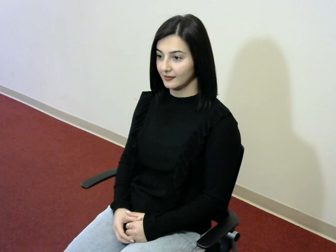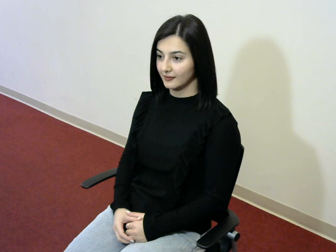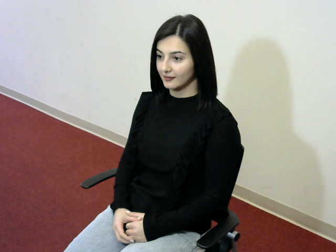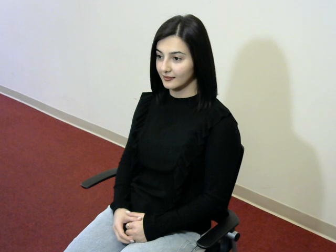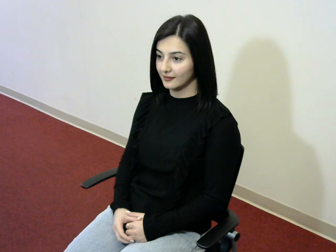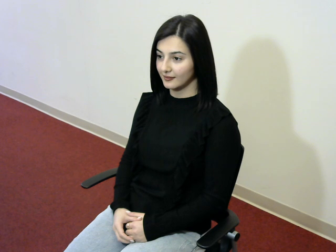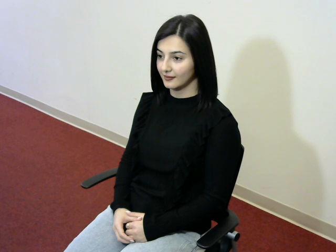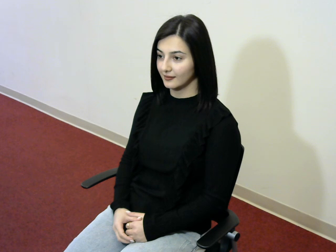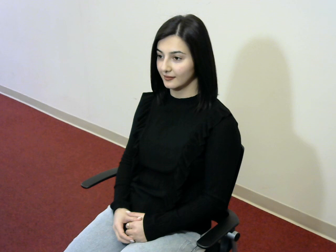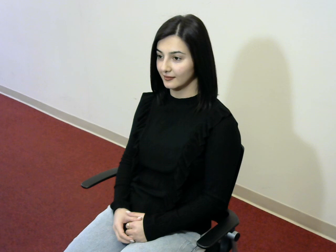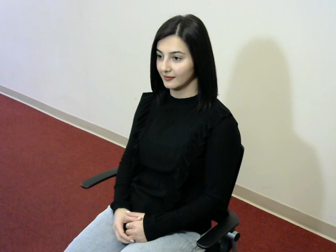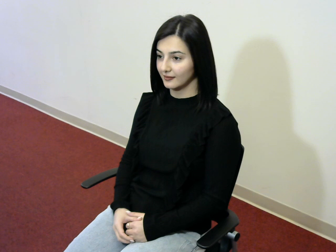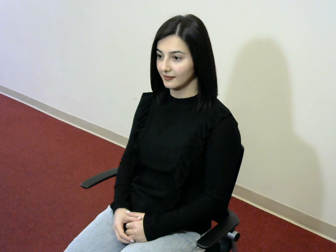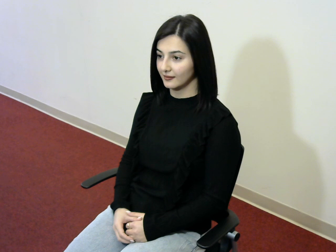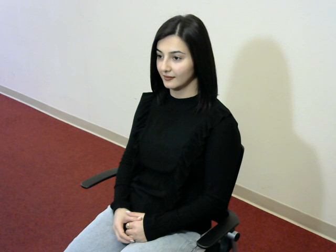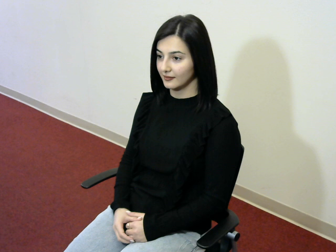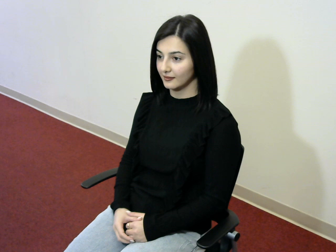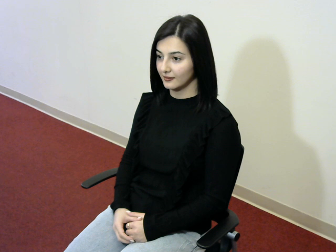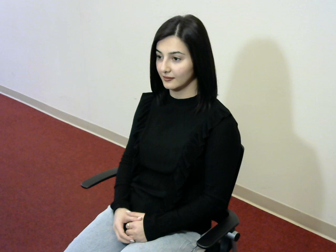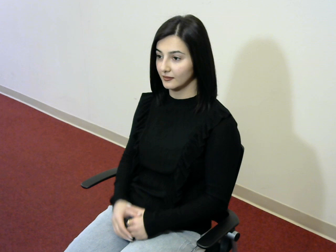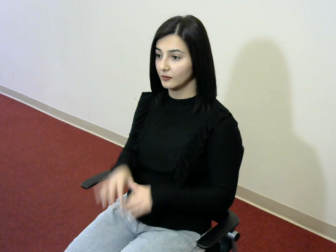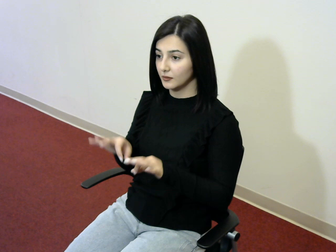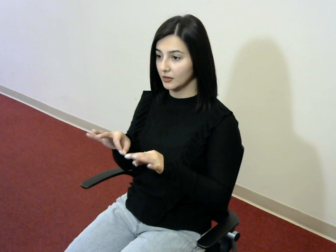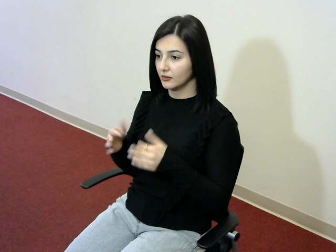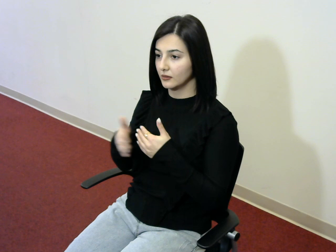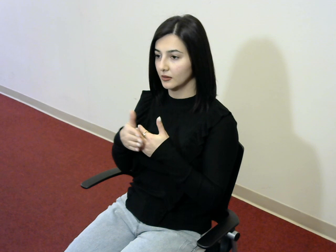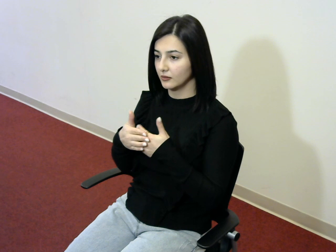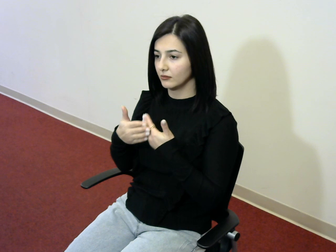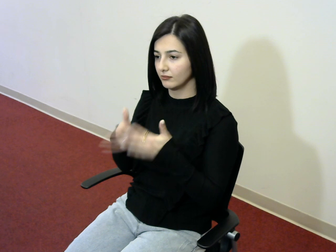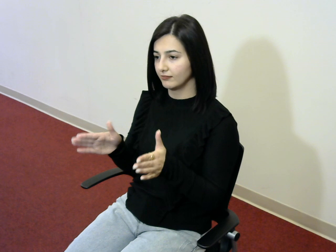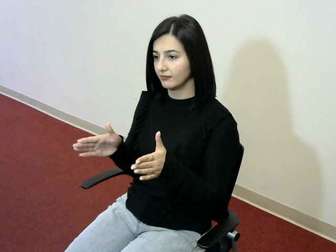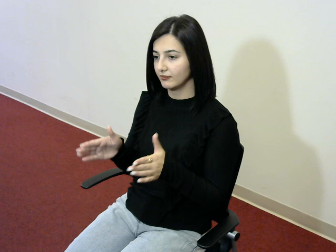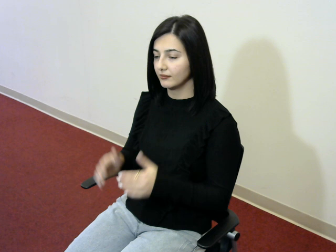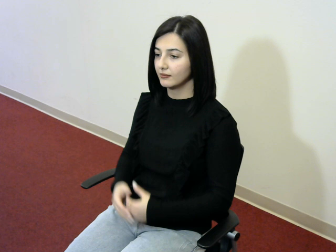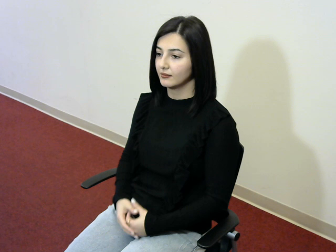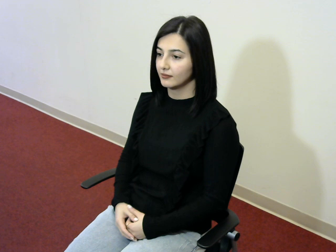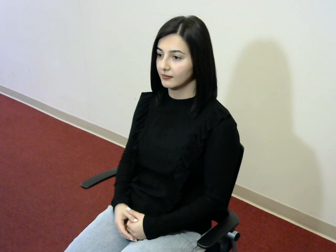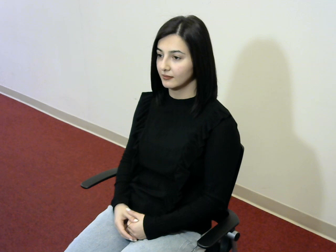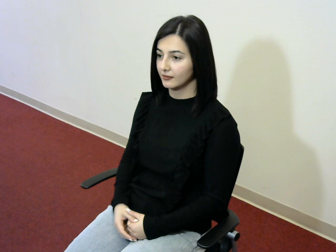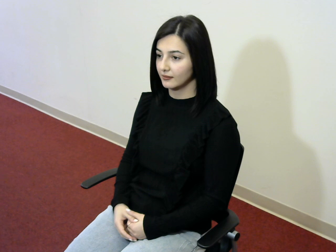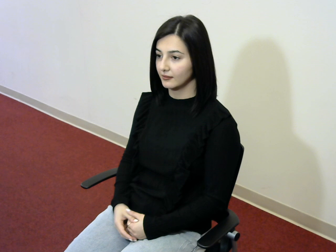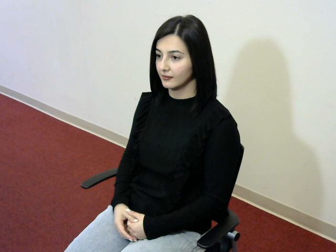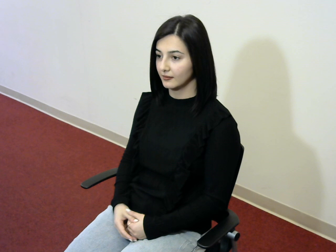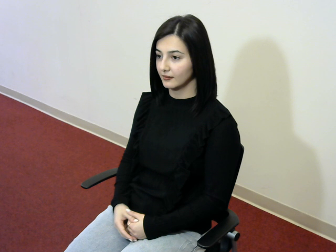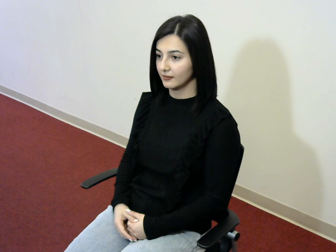Maşının qapısı açıqdır